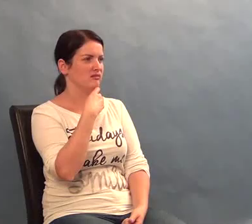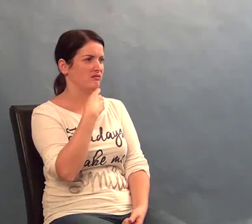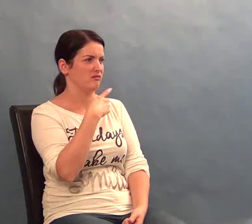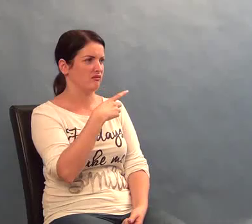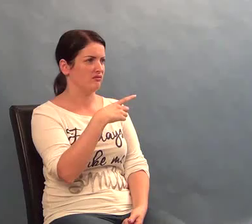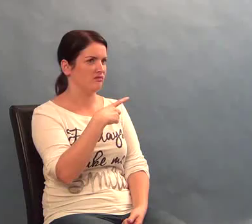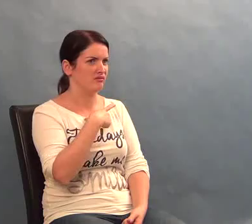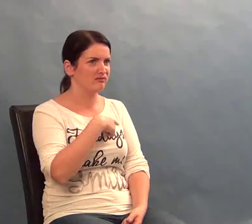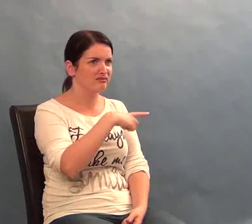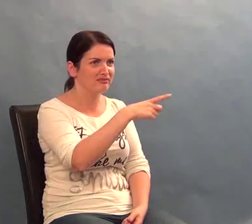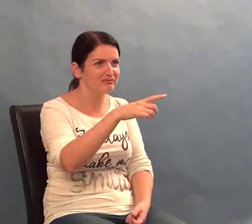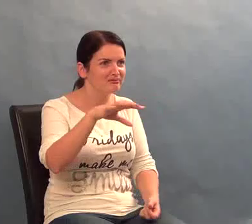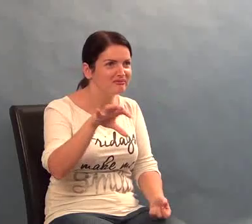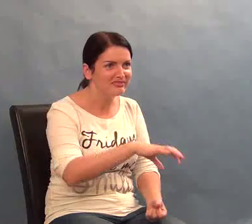Panu przychodzi do głowy, że to być może oni ukradli.